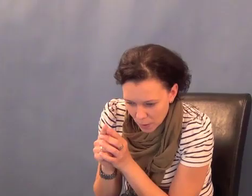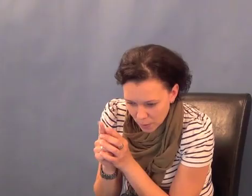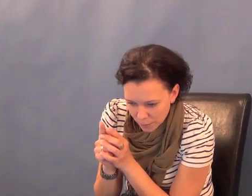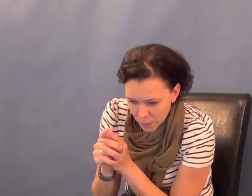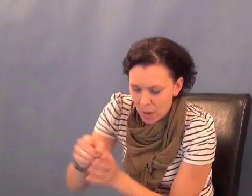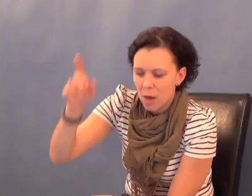Jest.